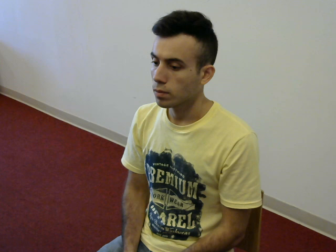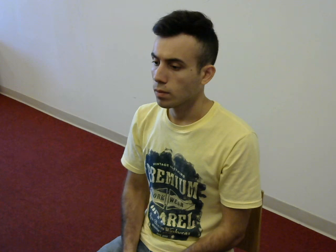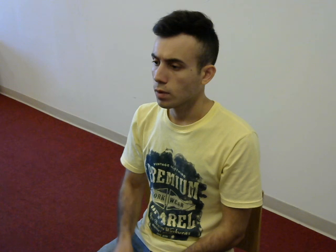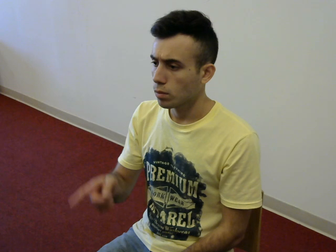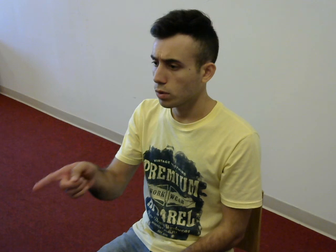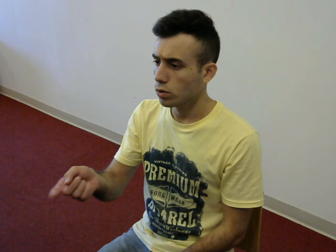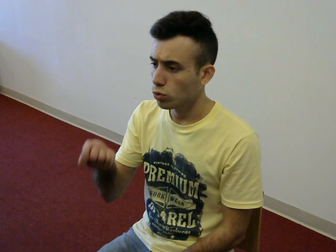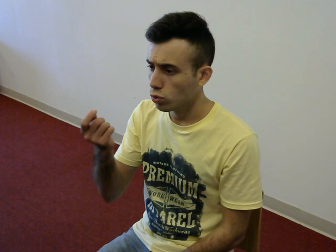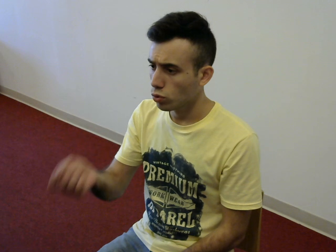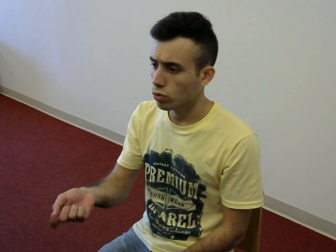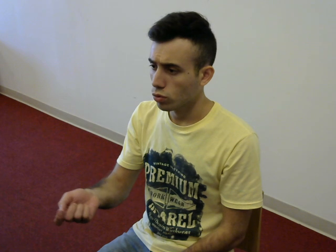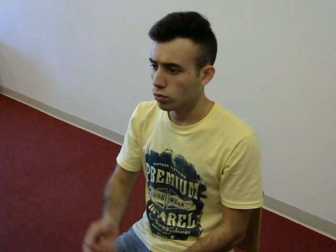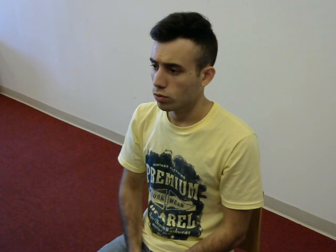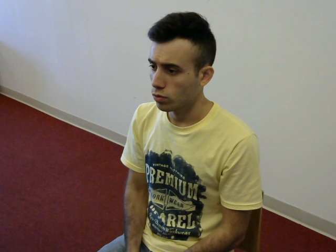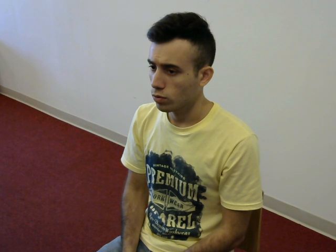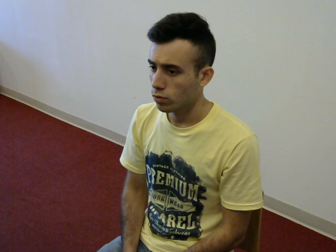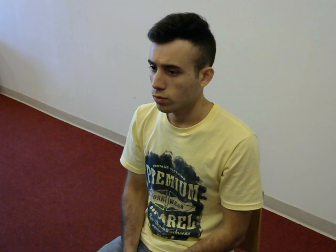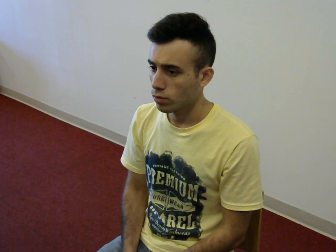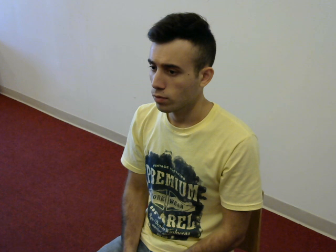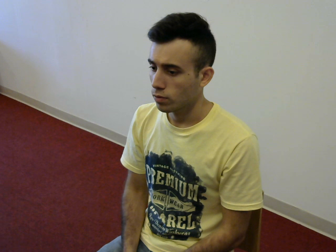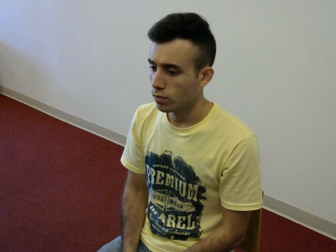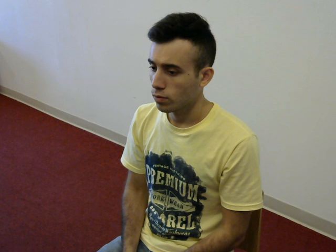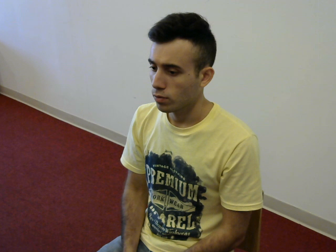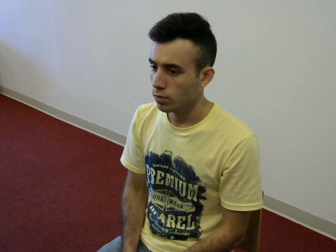Bu ucuzdur